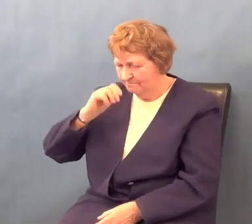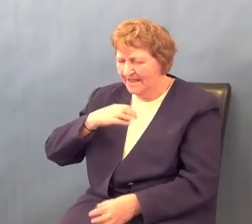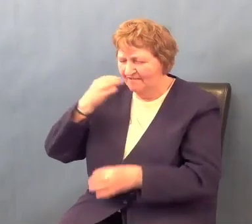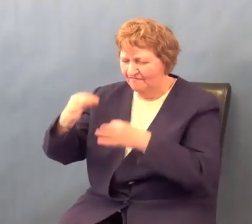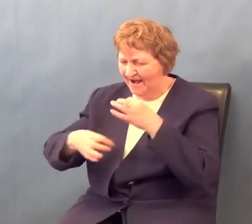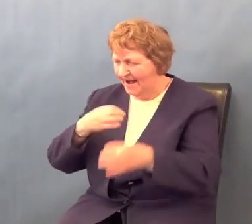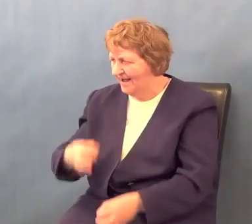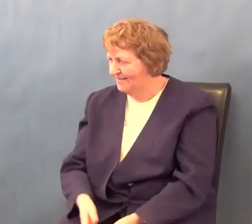Śpiewa.